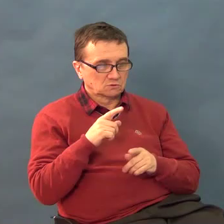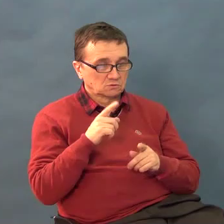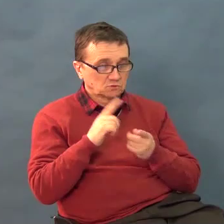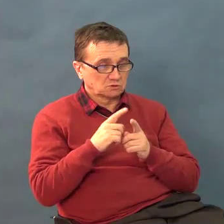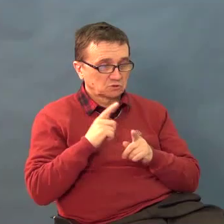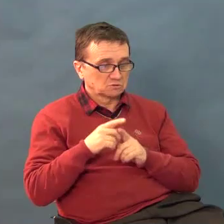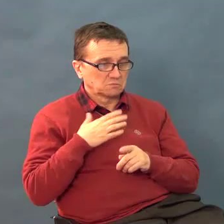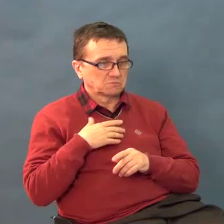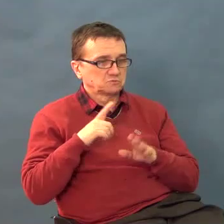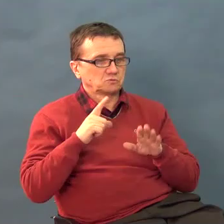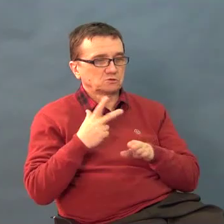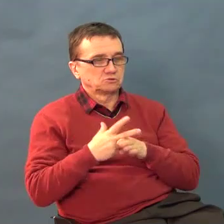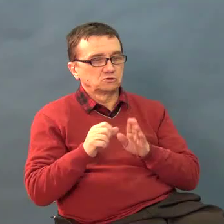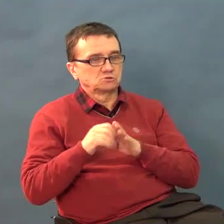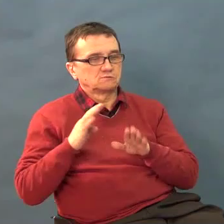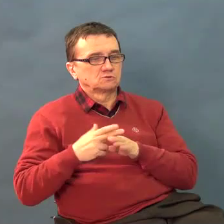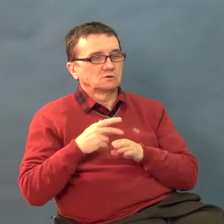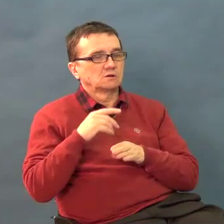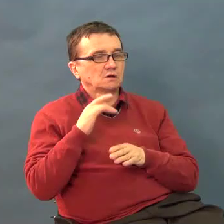Spotkanie z siostrą mam od siódmej trzydzieści do dziewiątej trzydzieści.